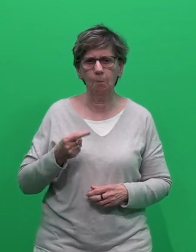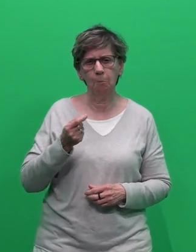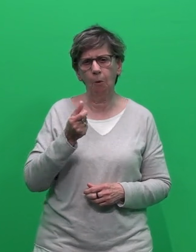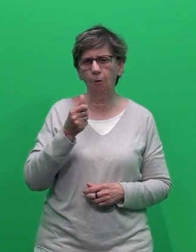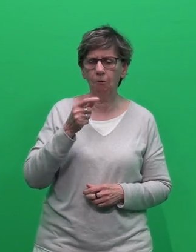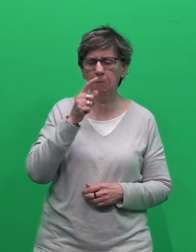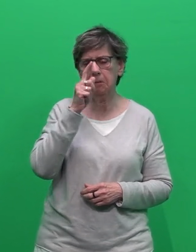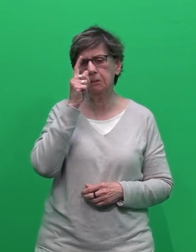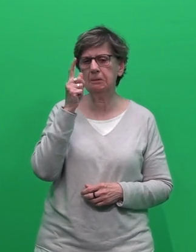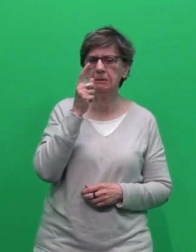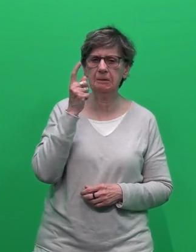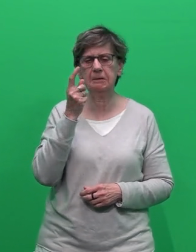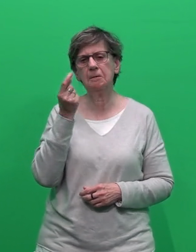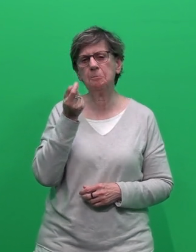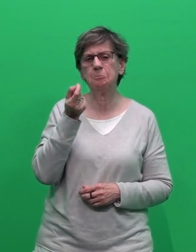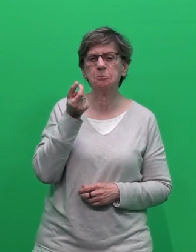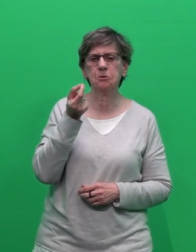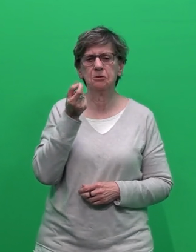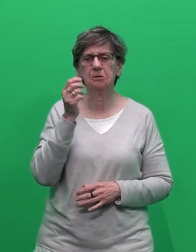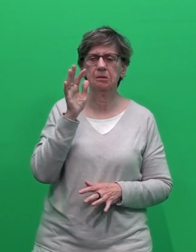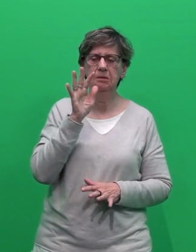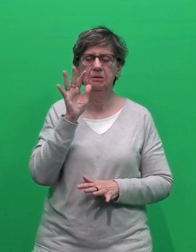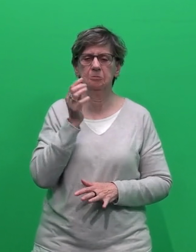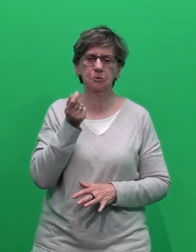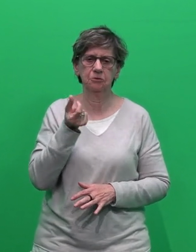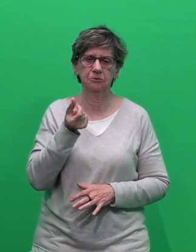Em marejo una mica i estic una mica desorientada, però molt poc.